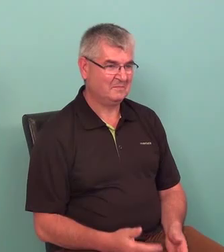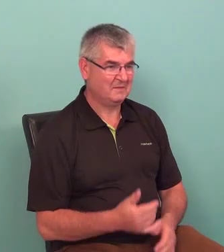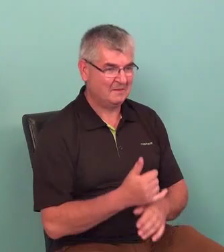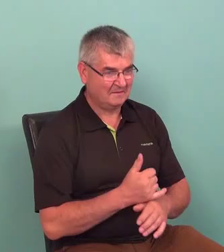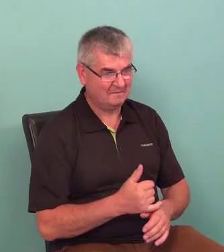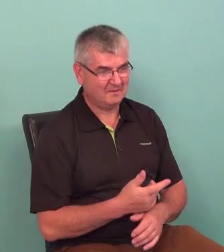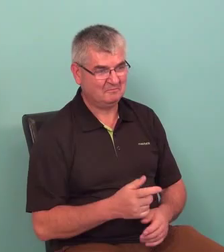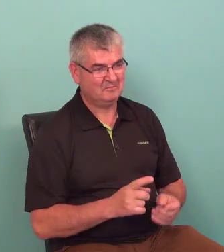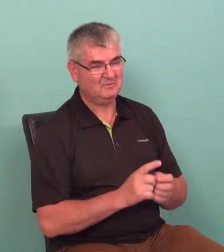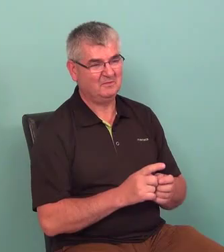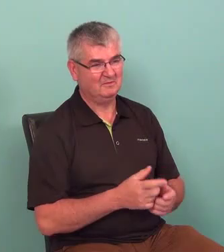Spotkanie przy kawie.